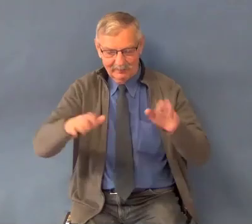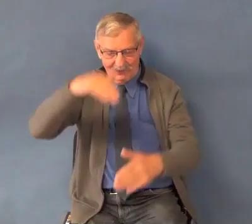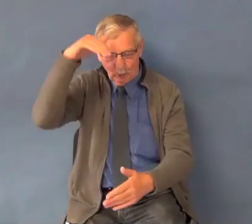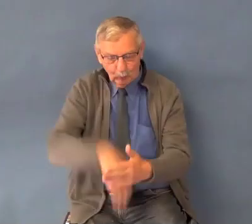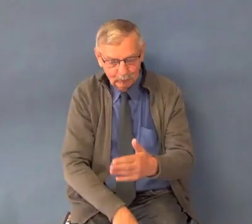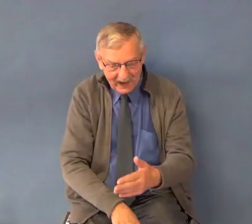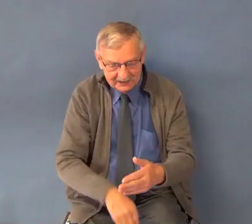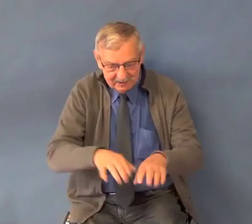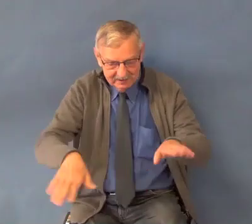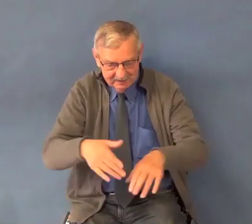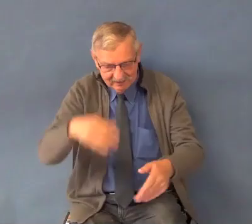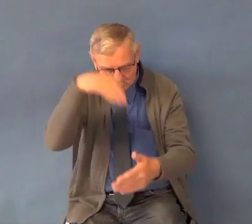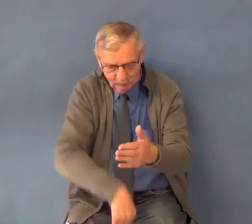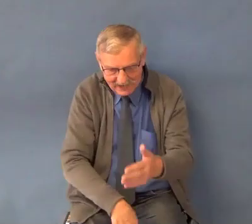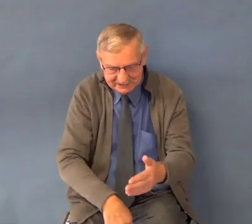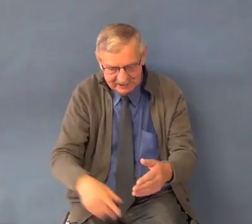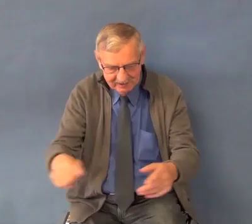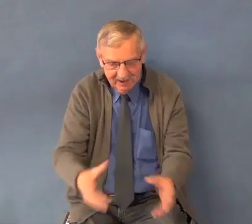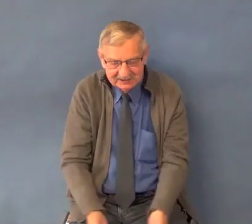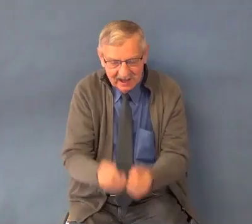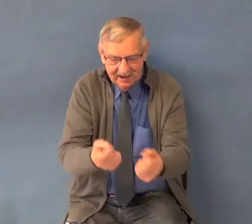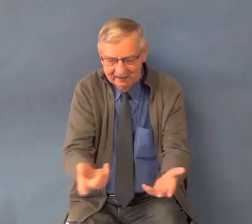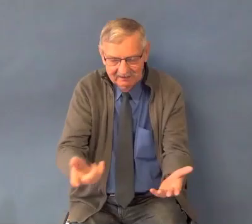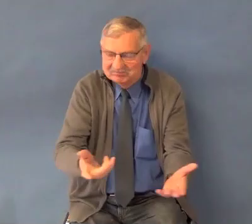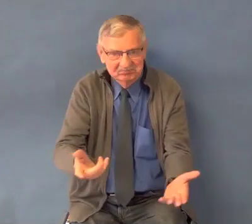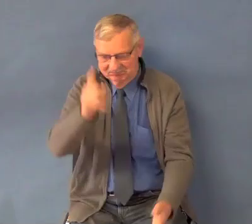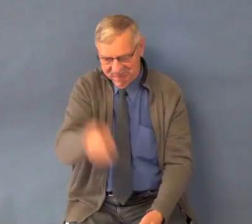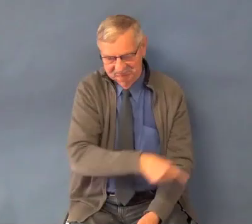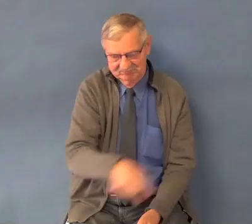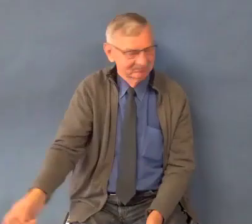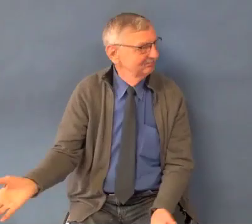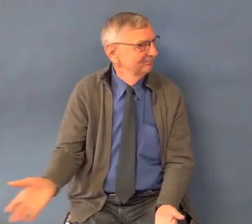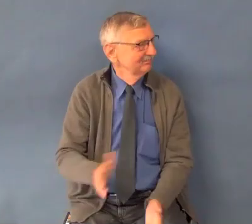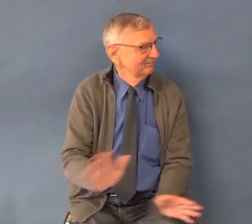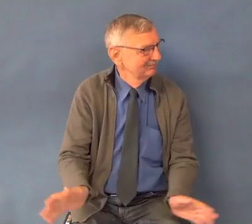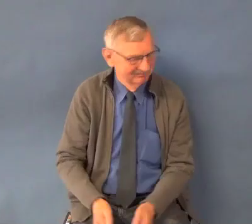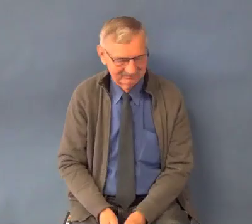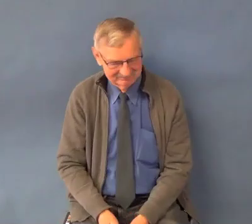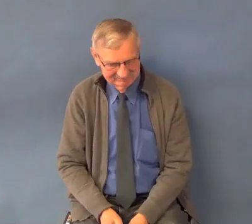Upaść do basenu, upaść, potem ratować nie, to jest przekreślone, no i tyle.